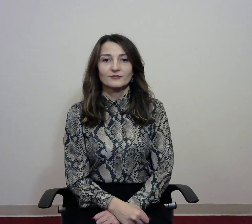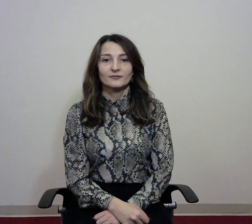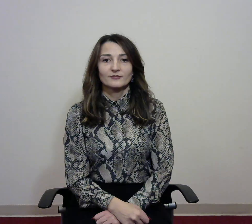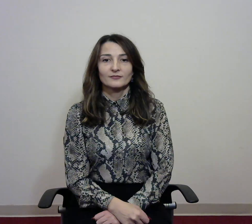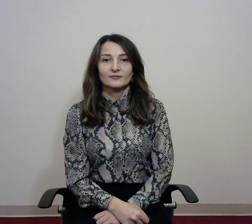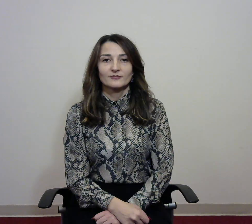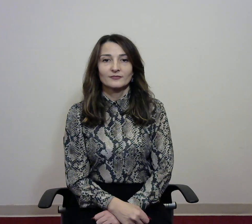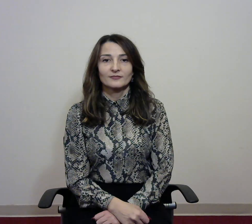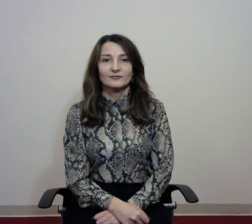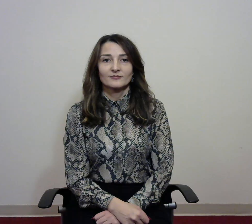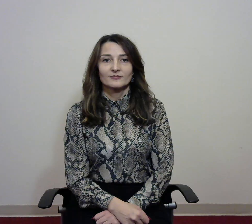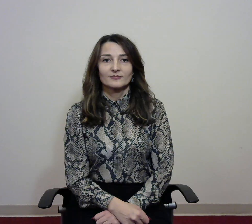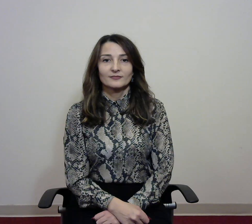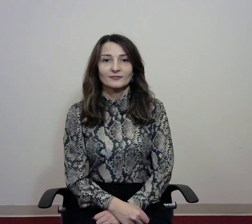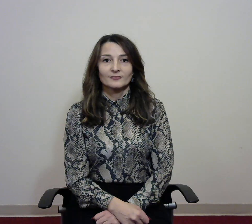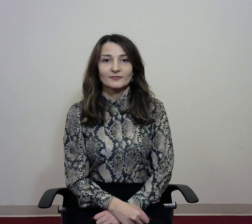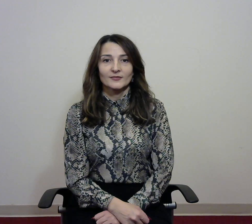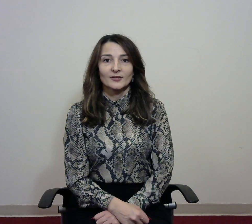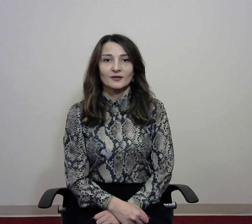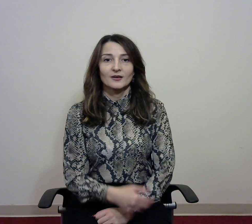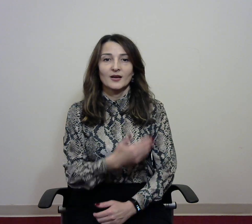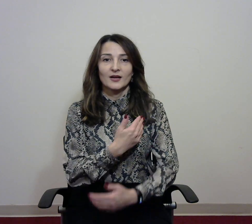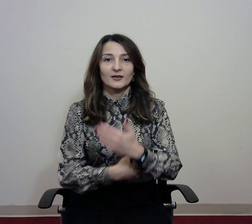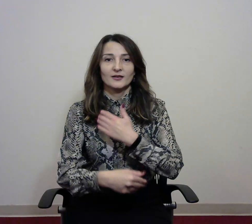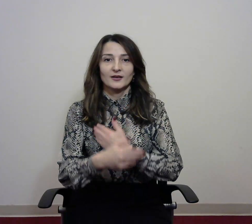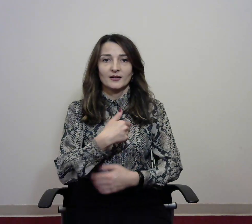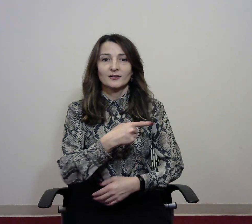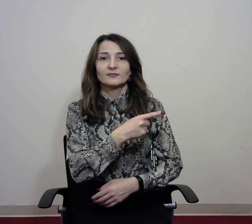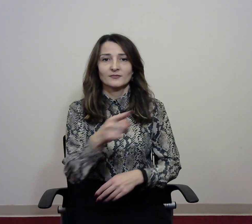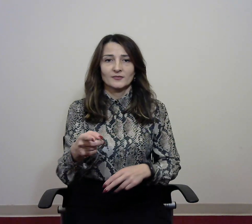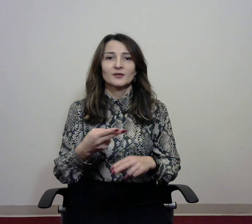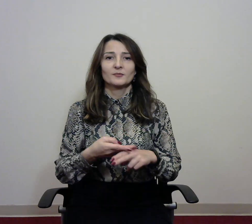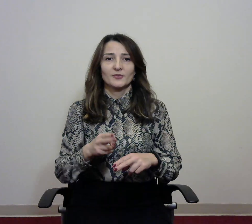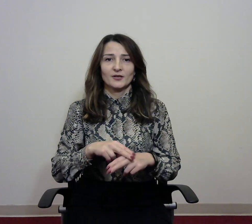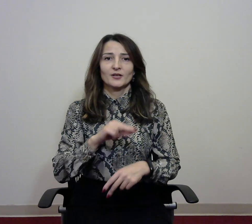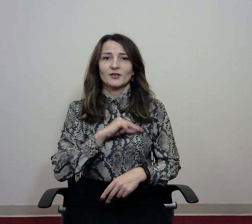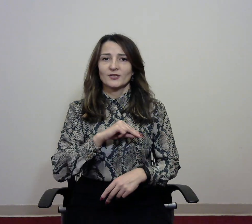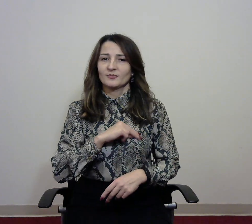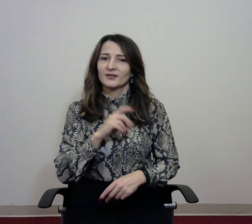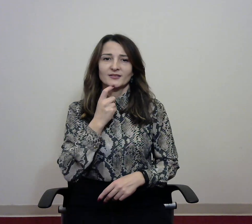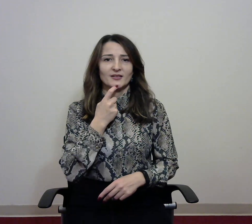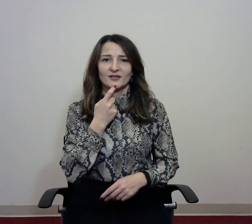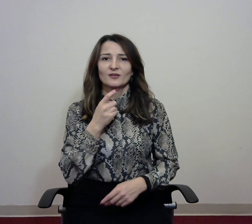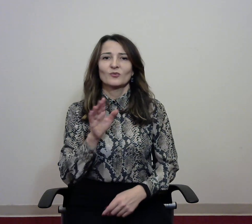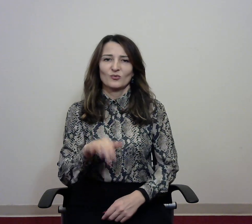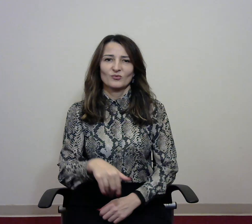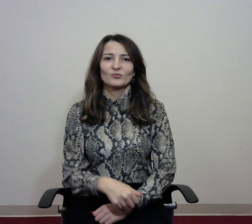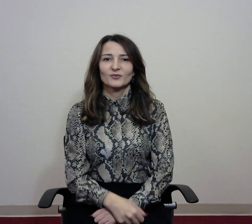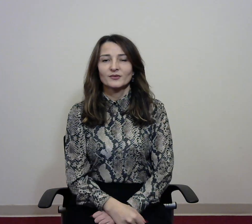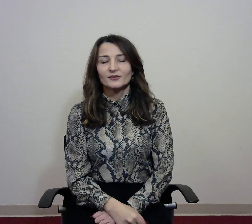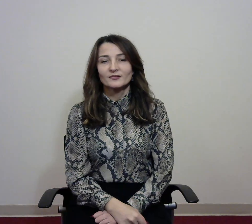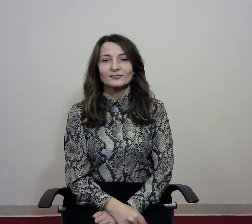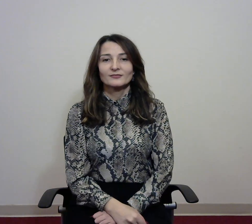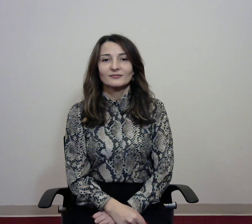Əlilliyi olanlar üçün iş çətin olur